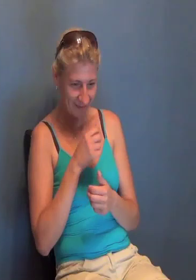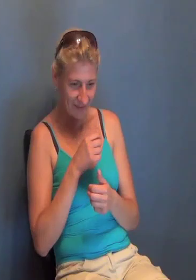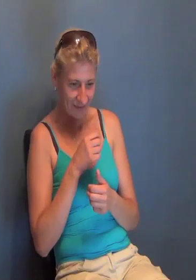Dob..